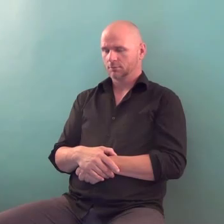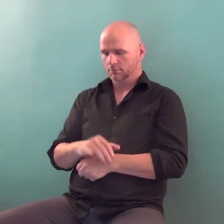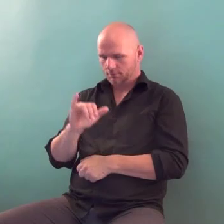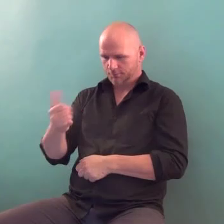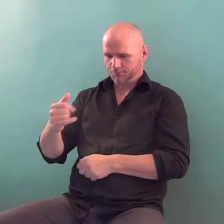Tak.